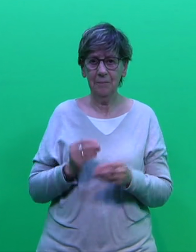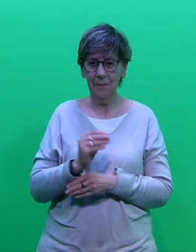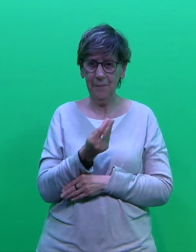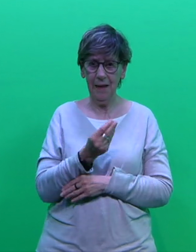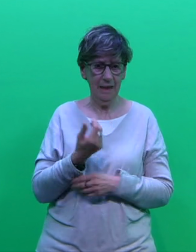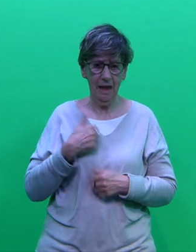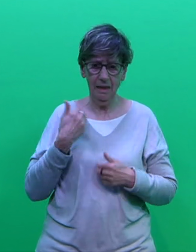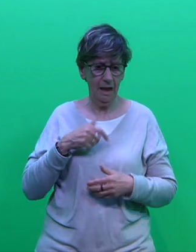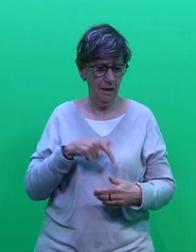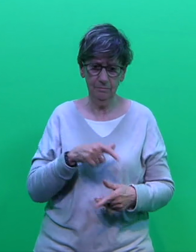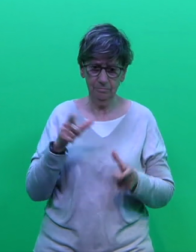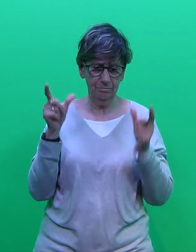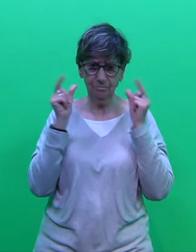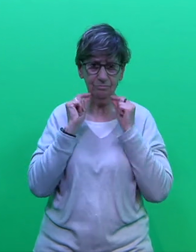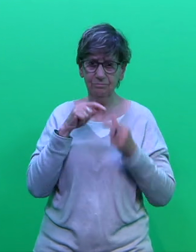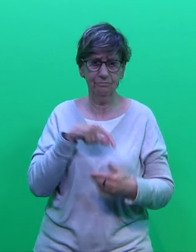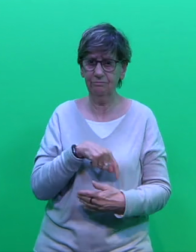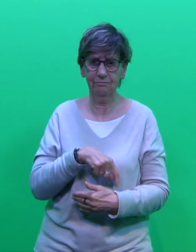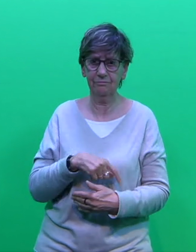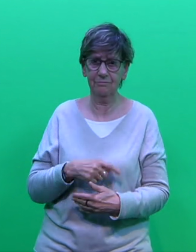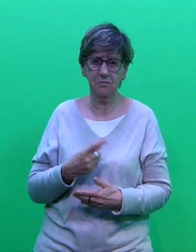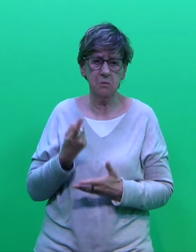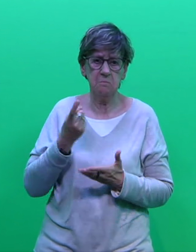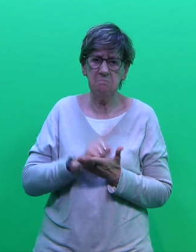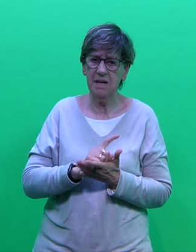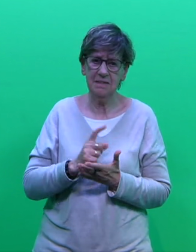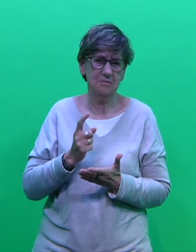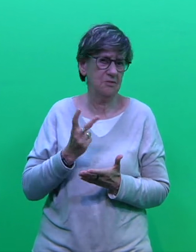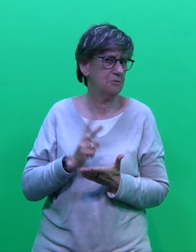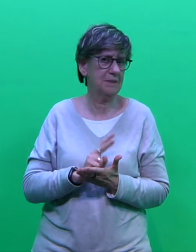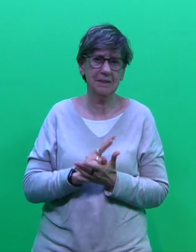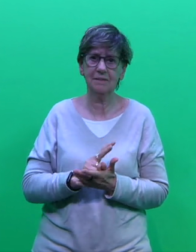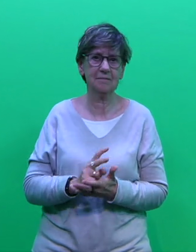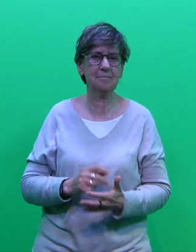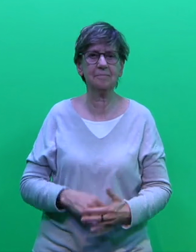El nadó es va quedar sord quan tenia un o dos mesos.